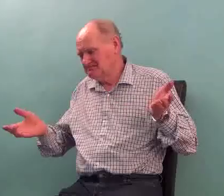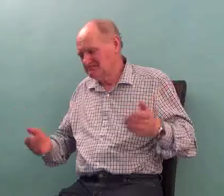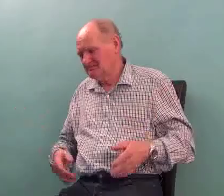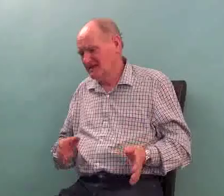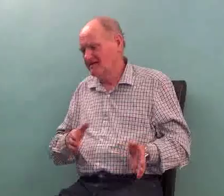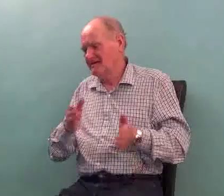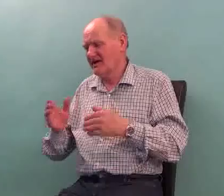Następny.